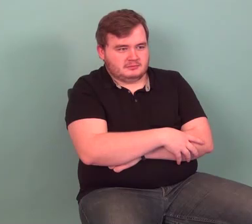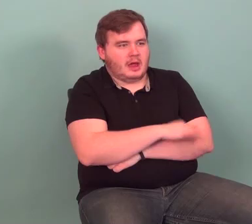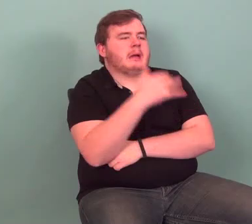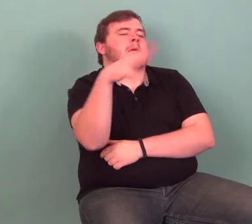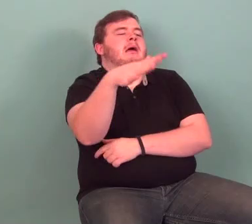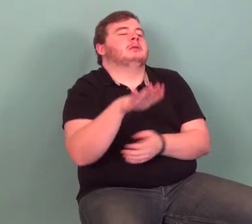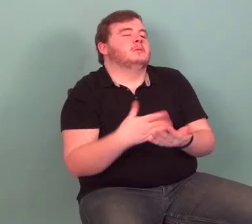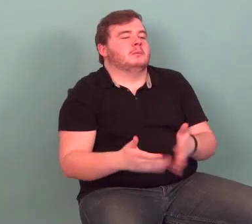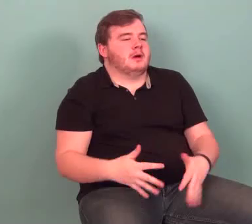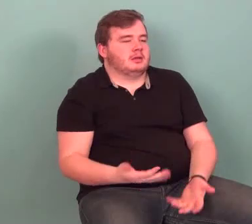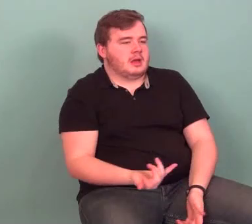A jak na przykład deszcz pada to jak?